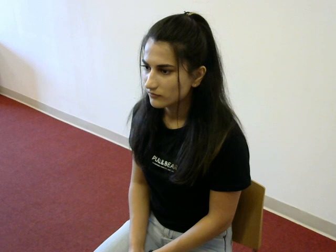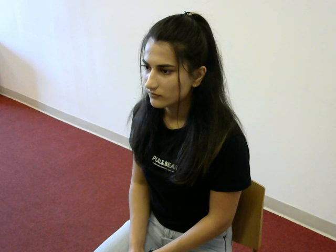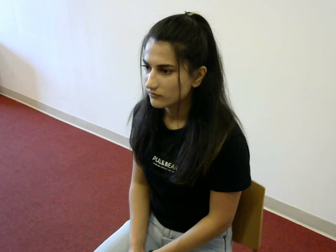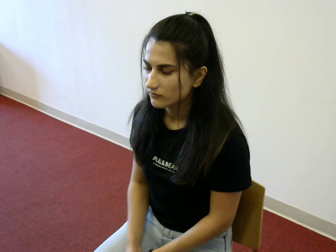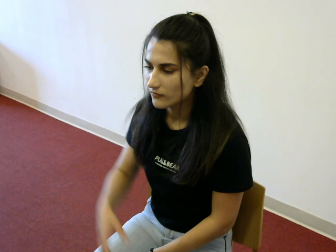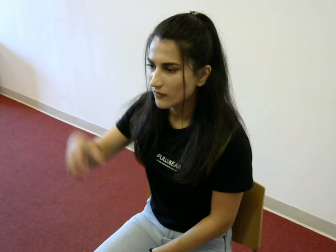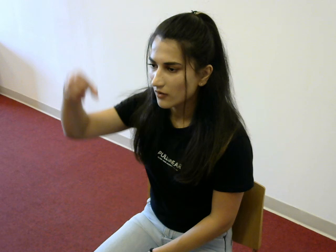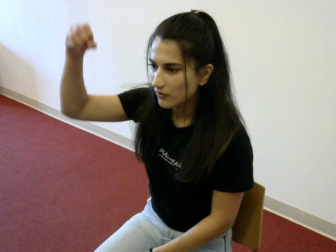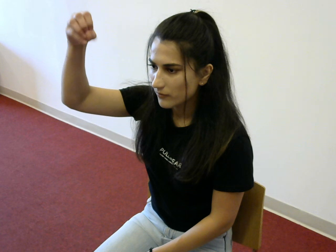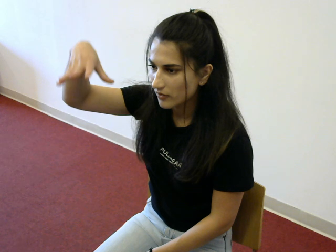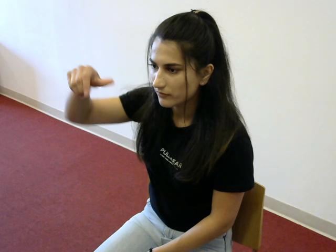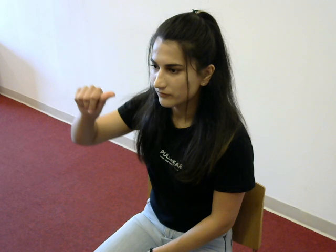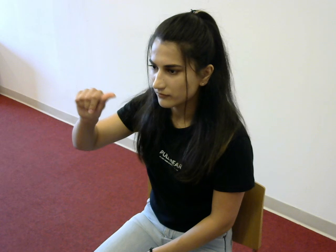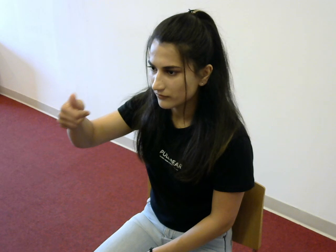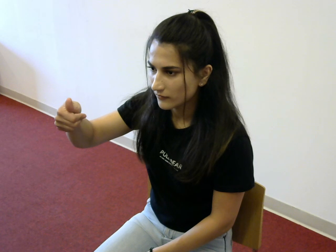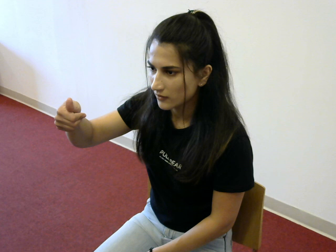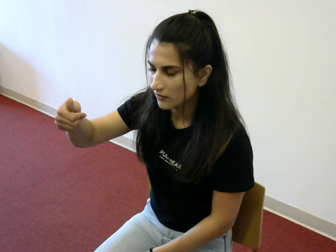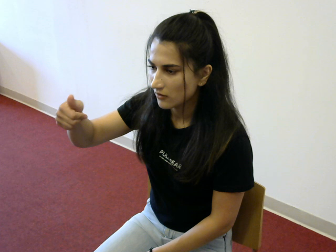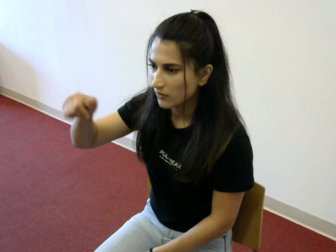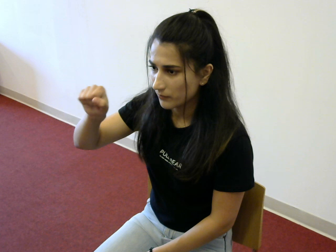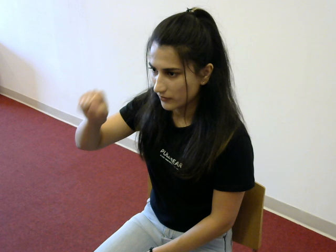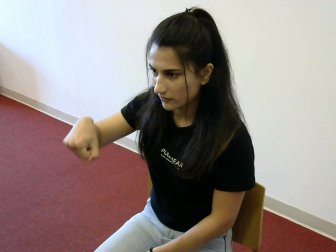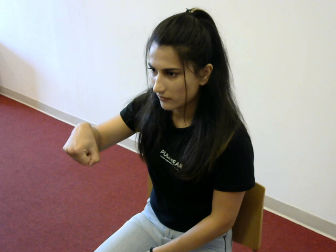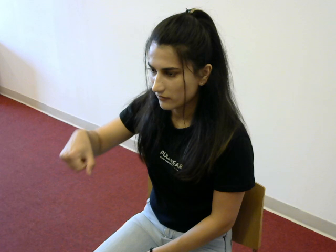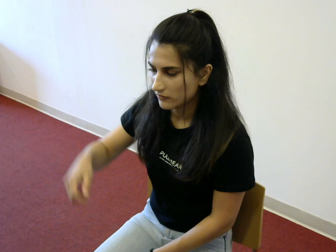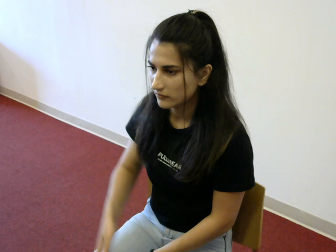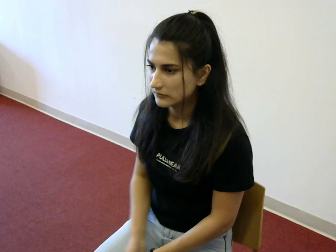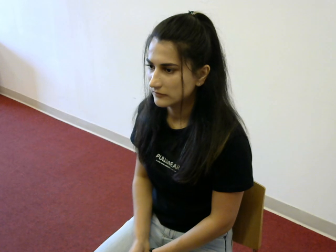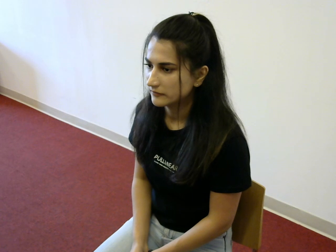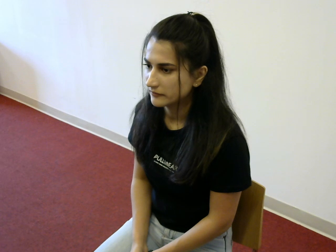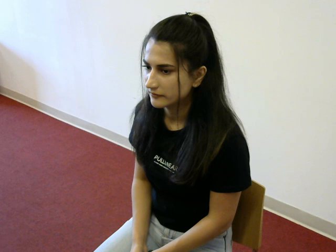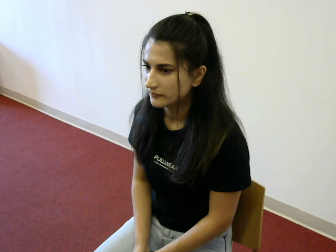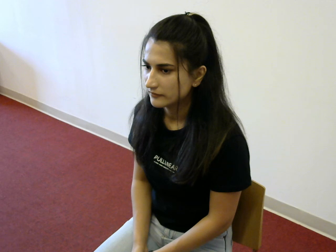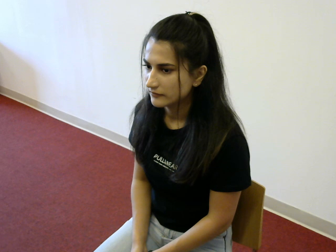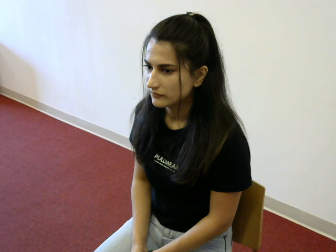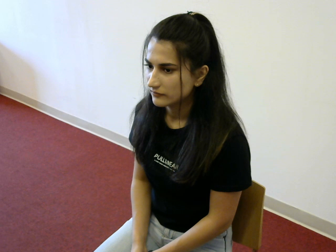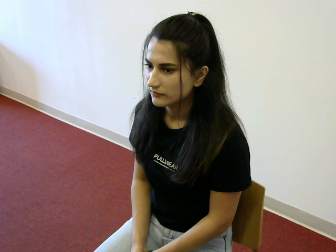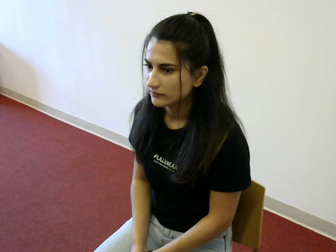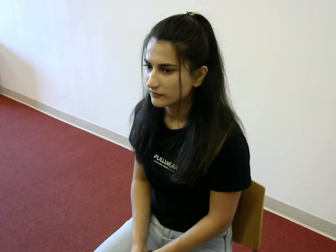İşığı yandırmaq olarmı?